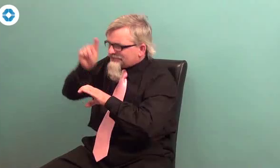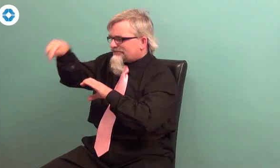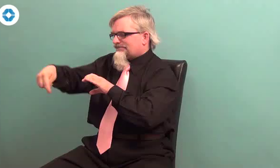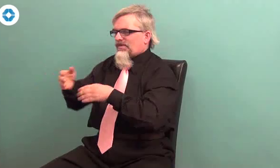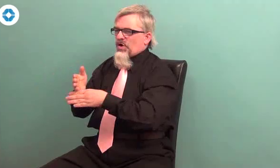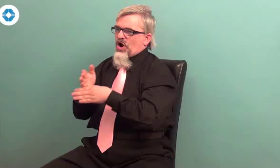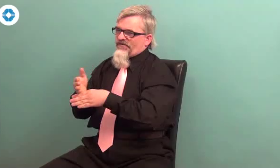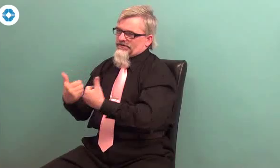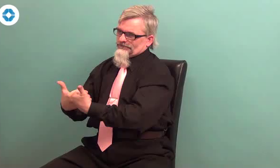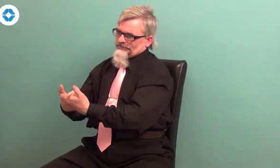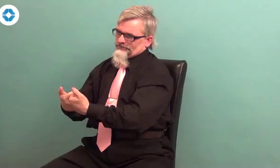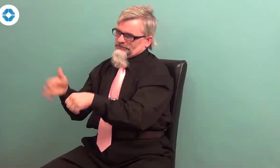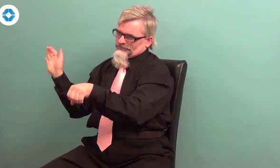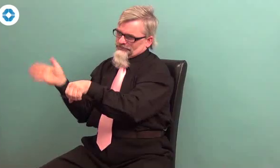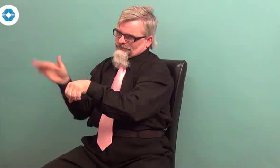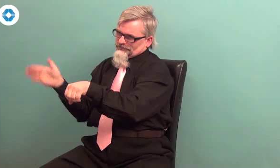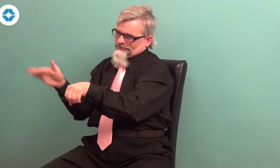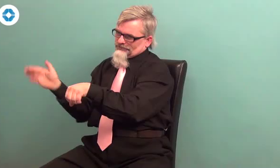A tam chowa się para żab.